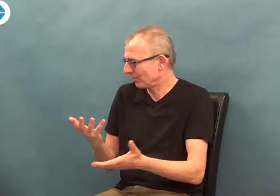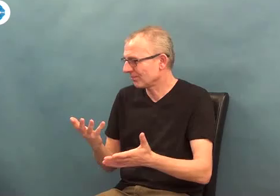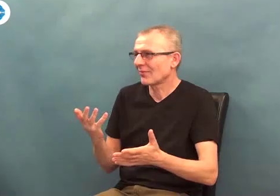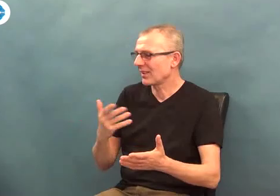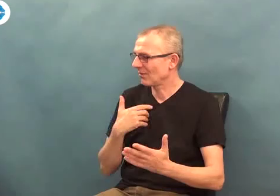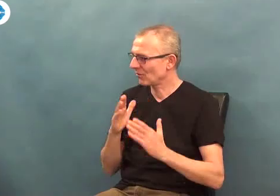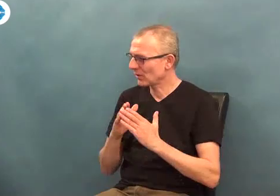Zostaję w domu.